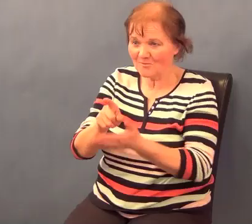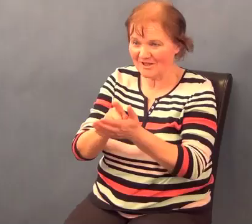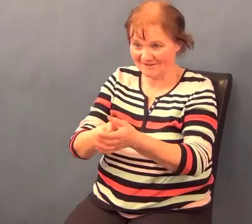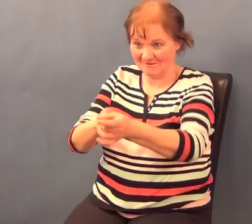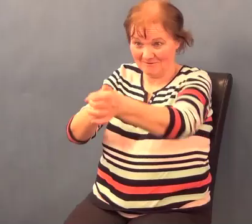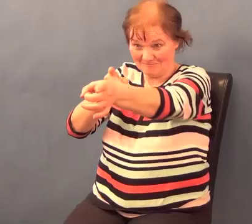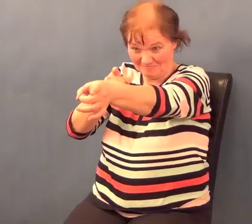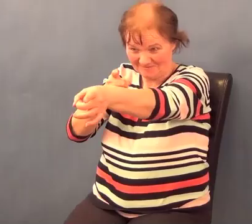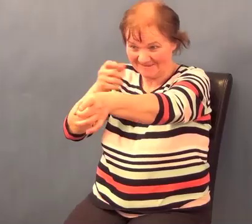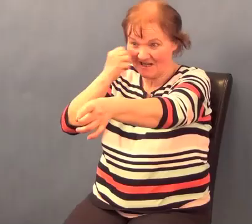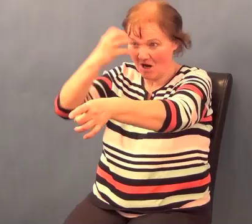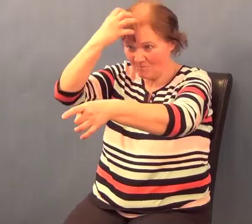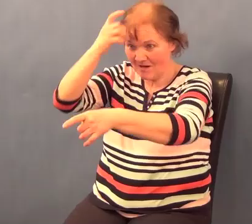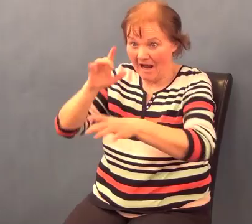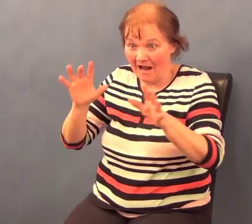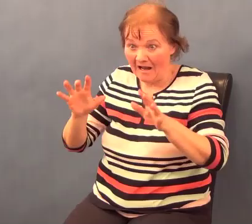Mała mysz strzela z łuku do jabłka, które jest na głowie.